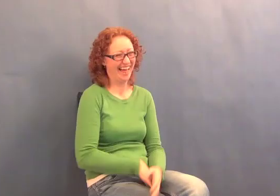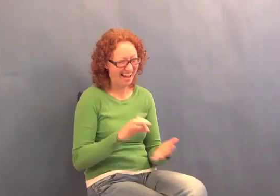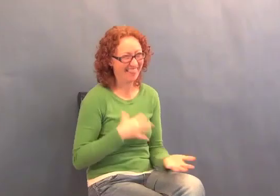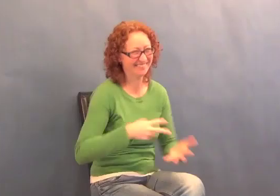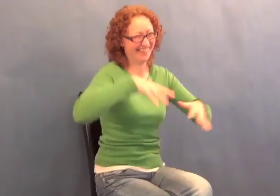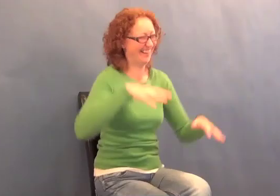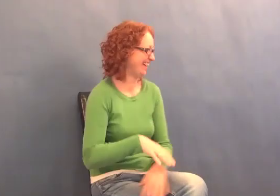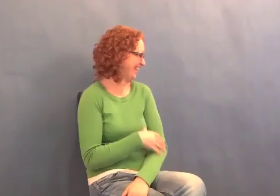Akurat przestraszył się.